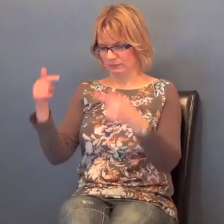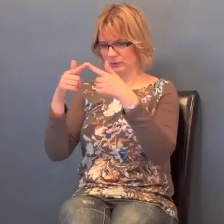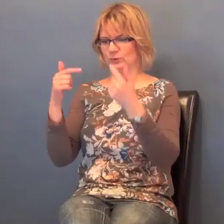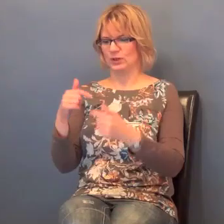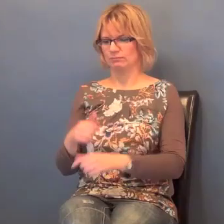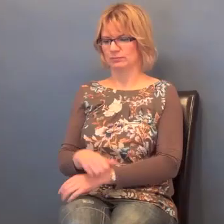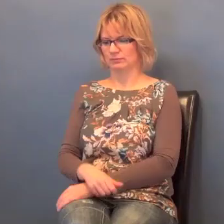Pasuje.